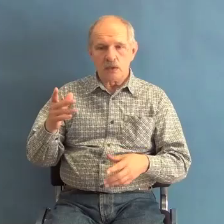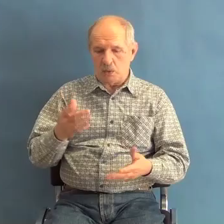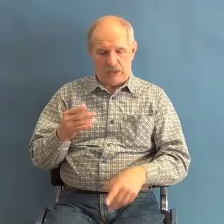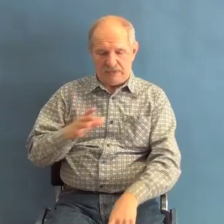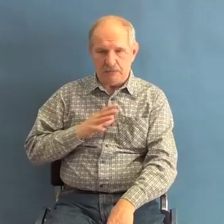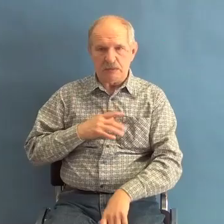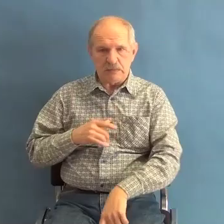Niebezpieczne.